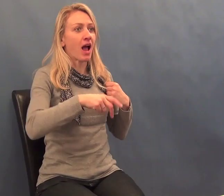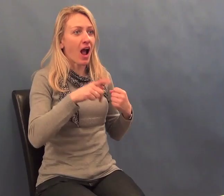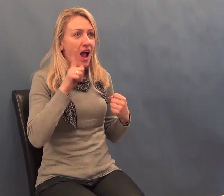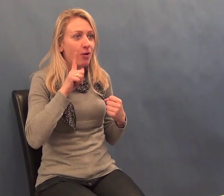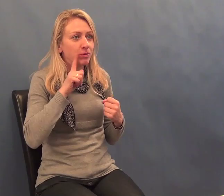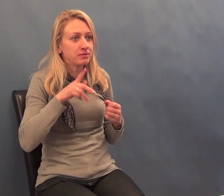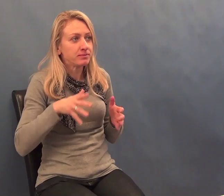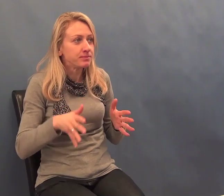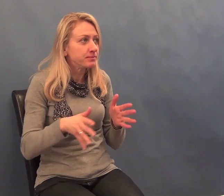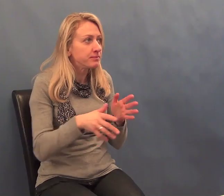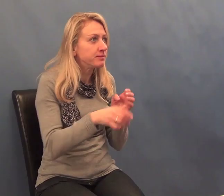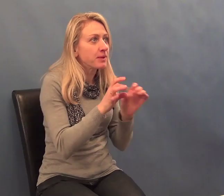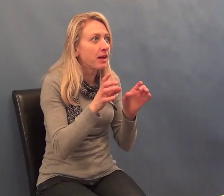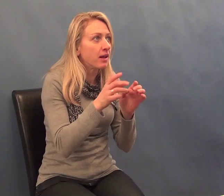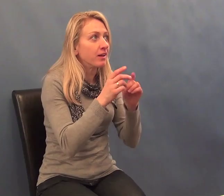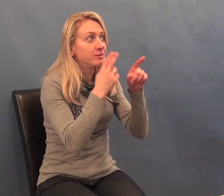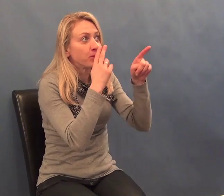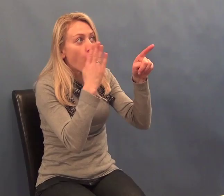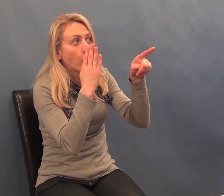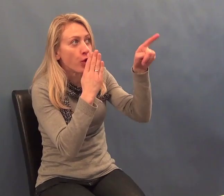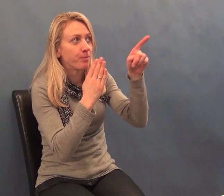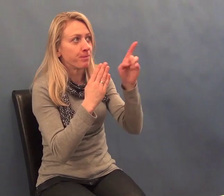A chłopiec idzie za nim. Biega i wypatruje okien.